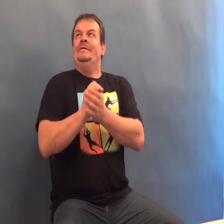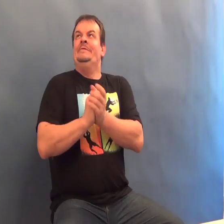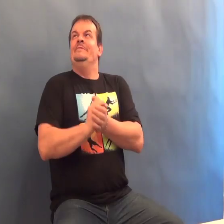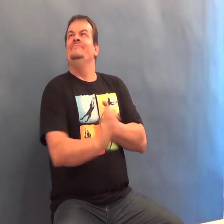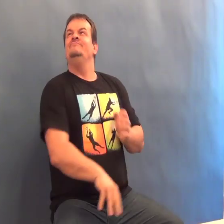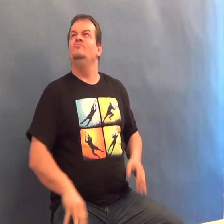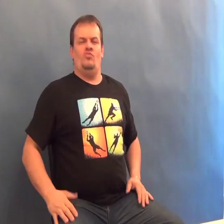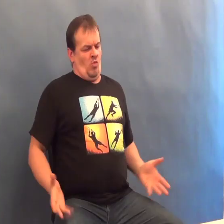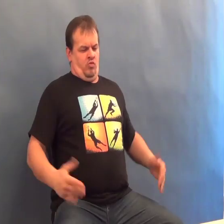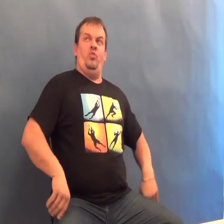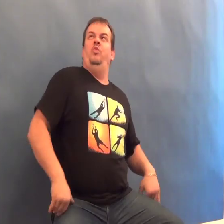Mały wyrzuca kamienie i pokazuje, że nic takiego nie robi.